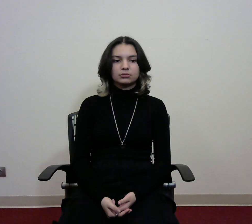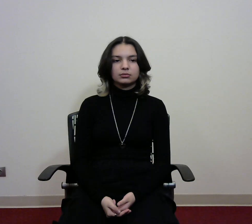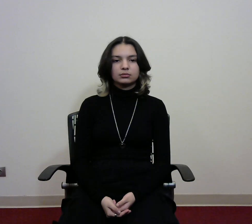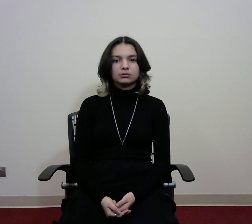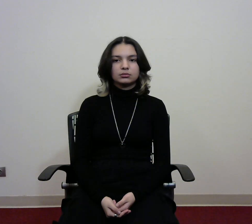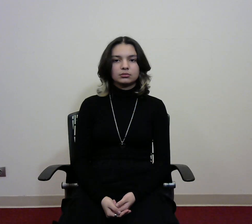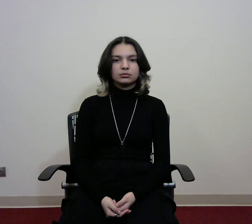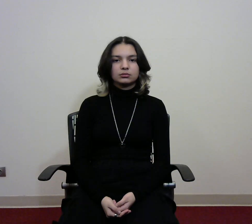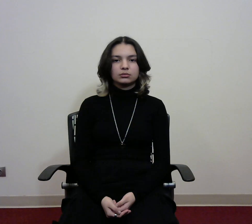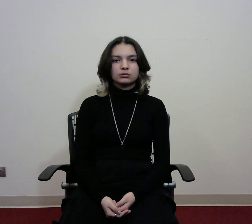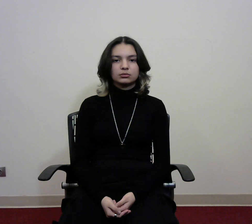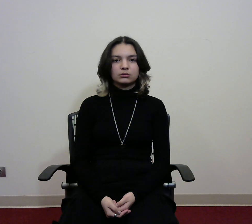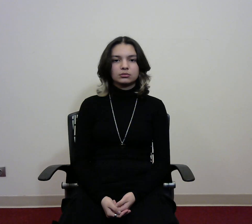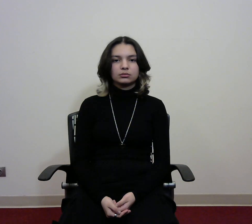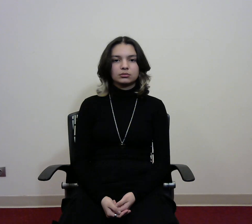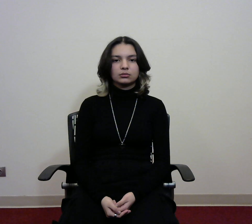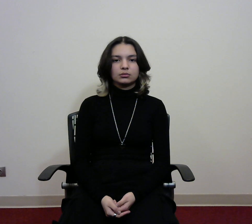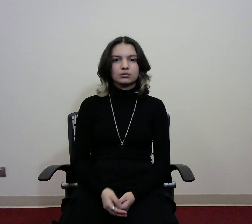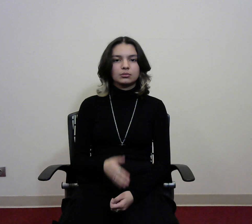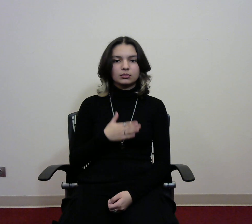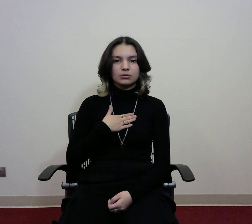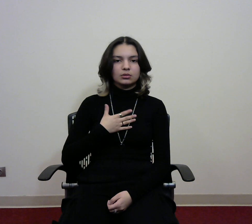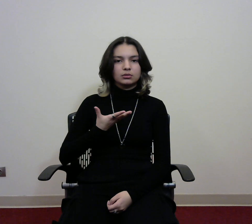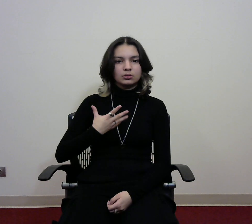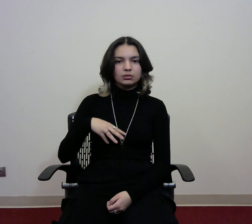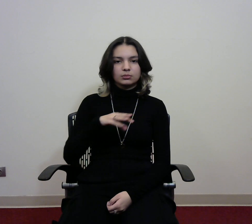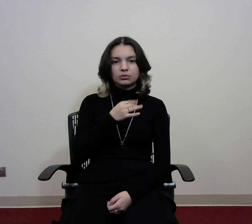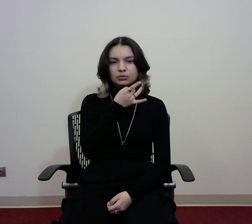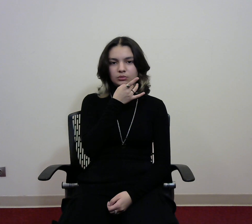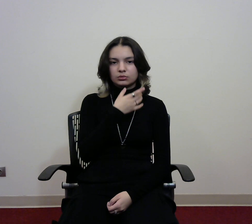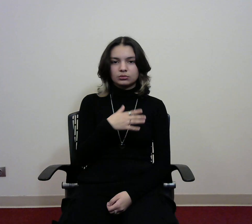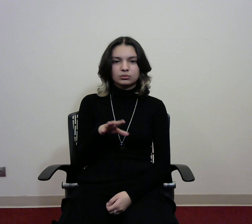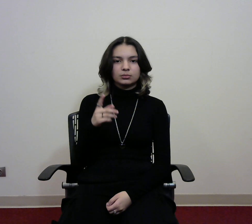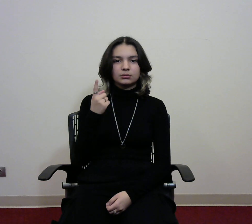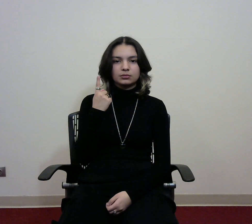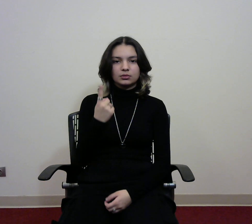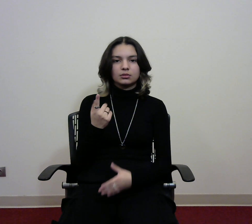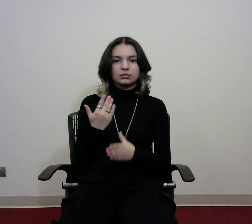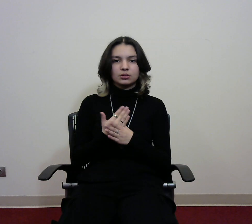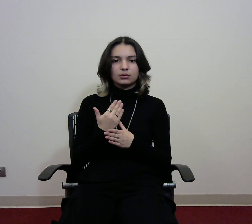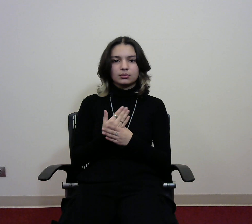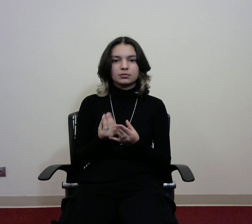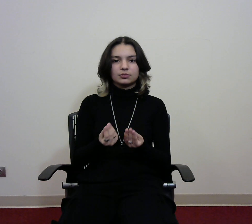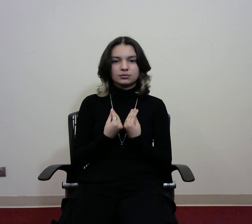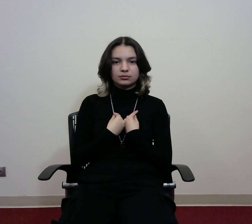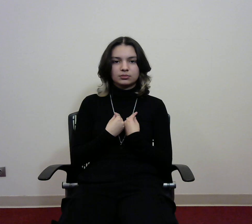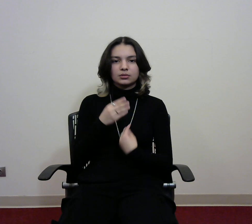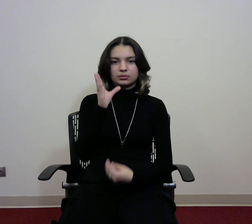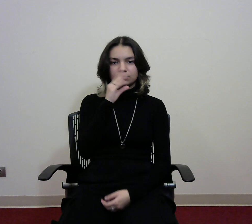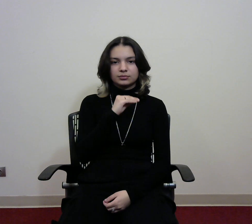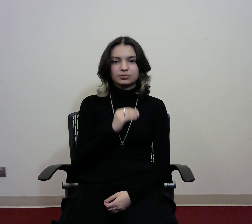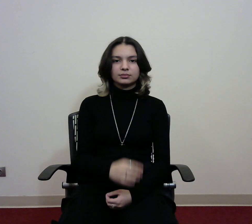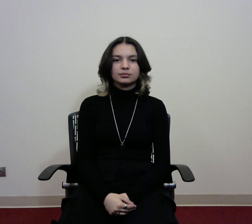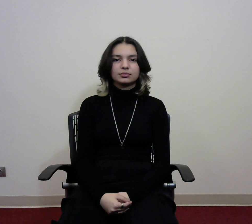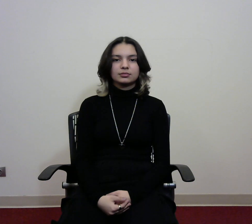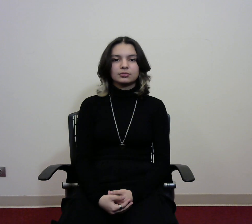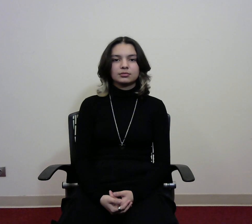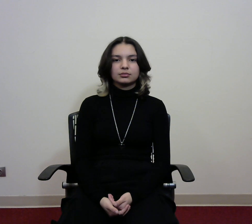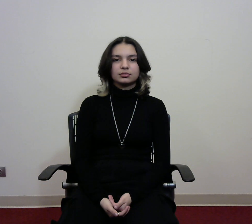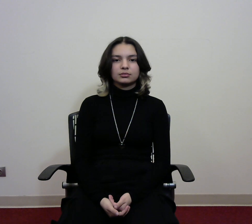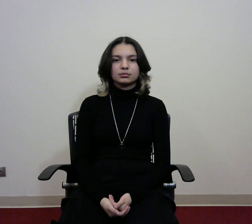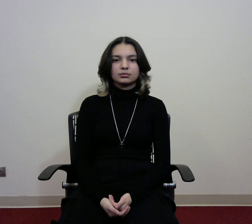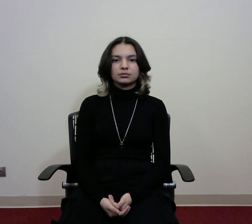Bizə hər hansı bir yardım düşürmü?